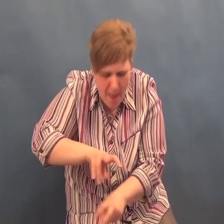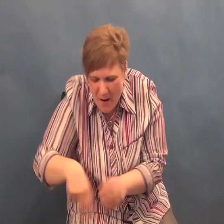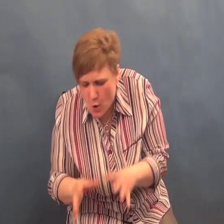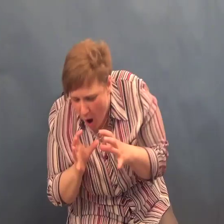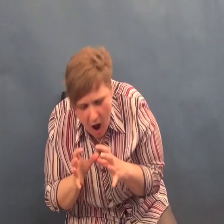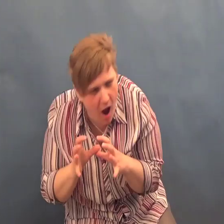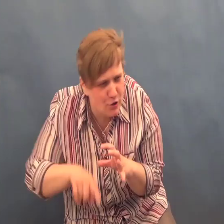Krzyczał tam, wołał.